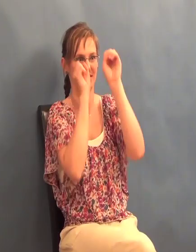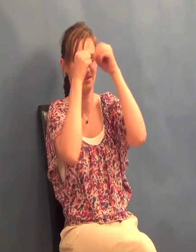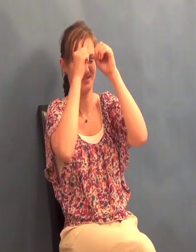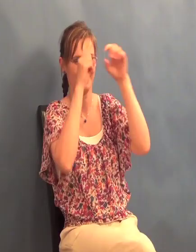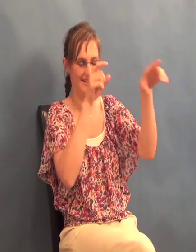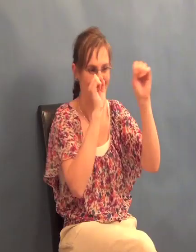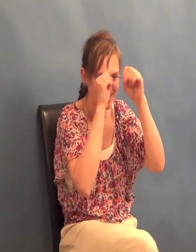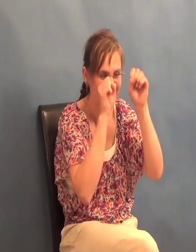Tamten też patrzy przez lornetkę.